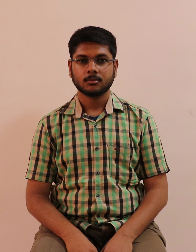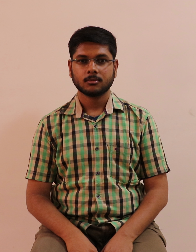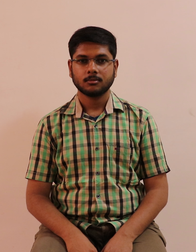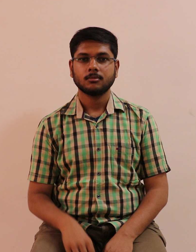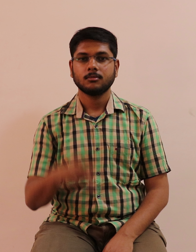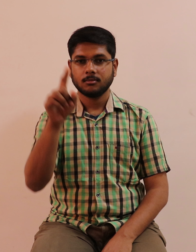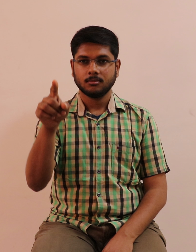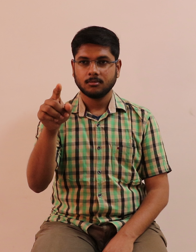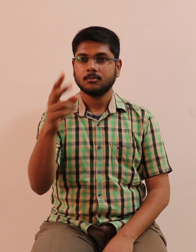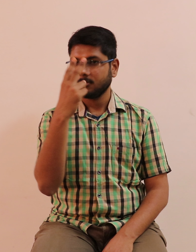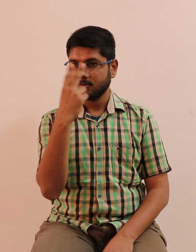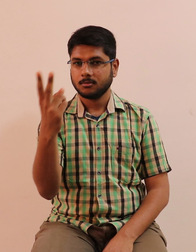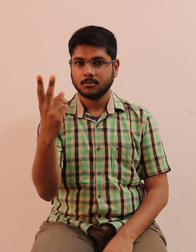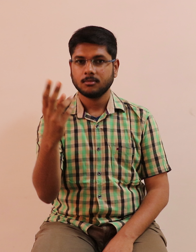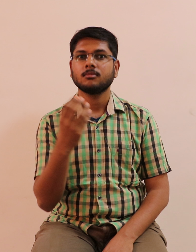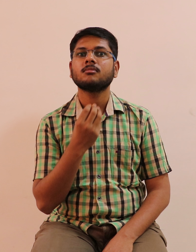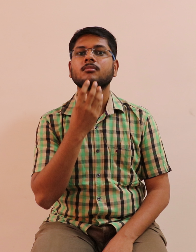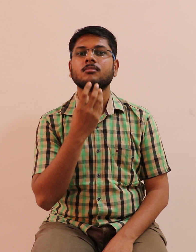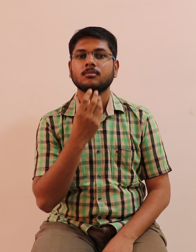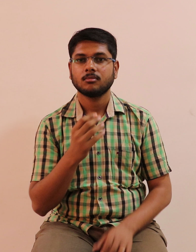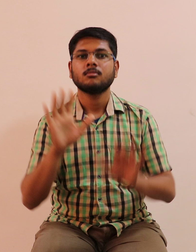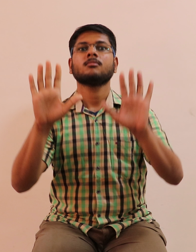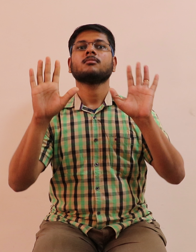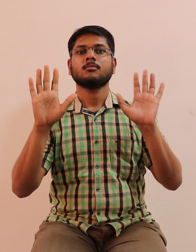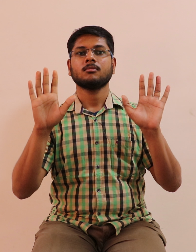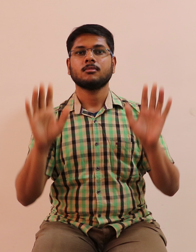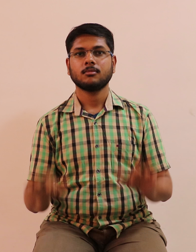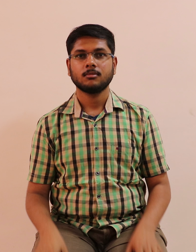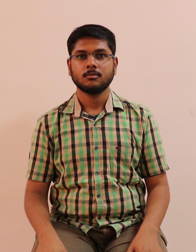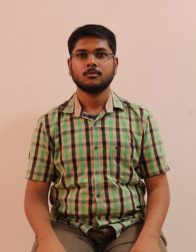i am afraid of that